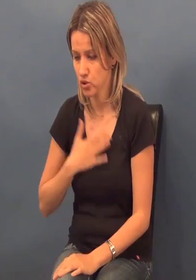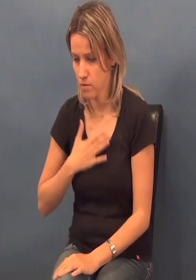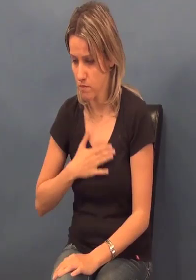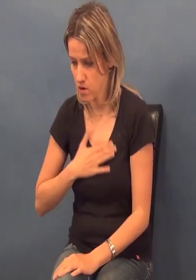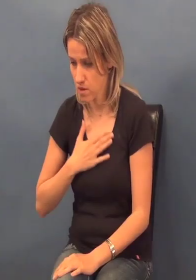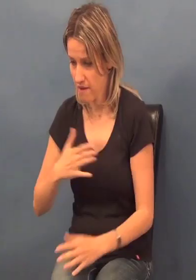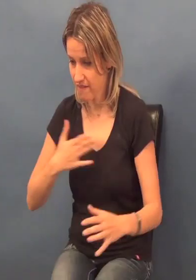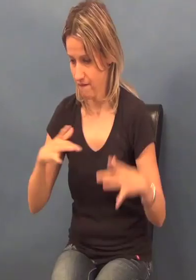Sobota?